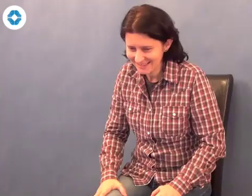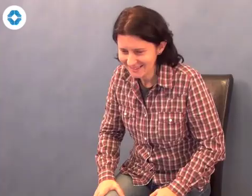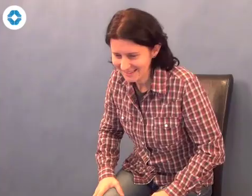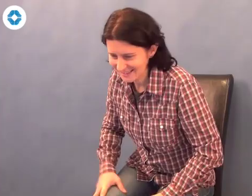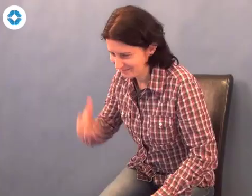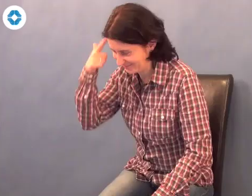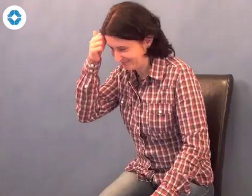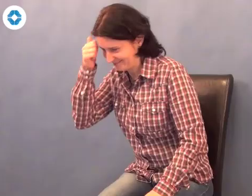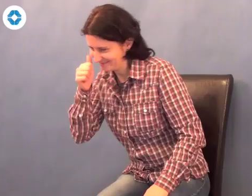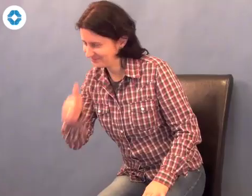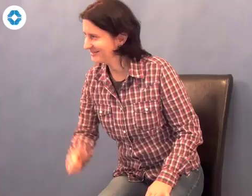Nie dam rady zapamiętać.